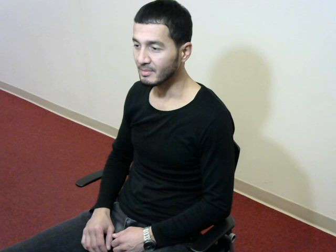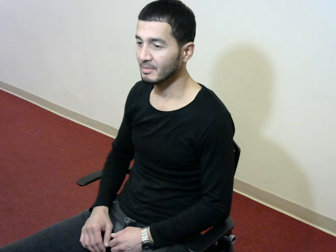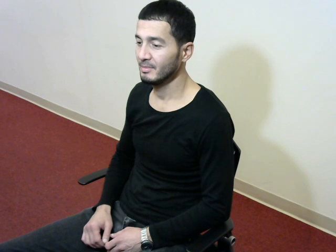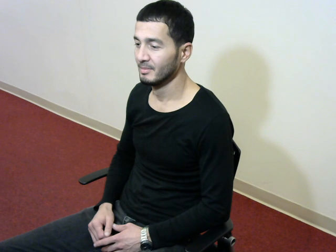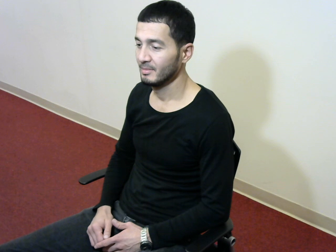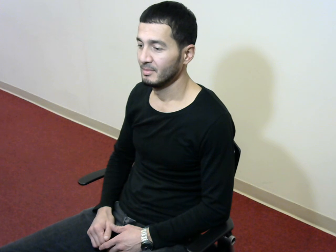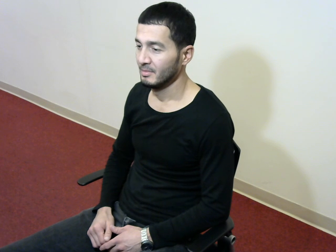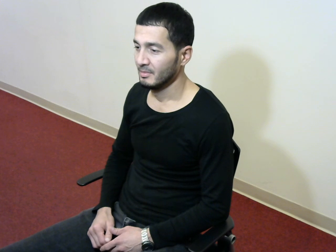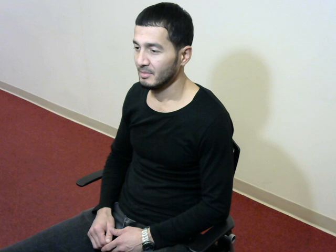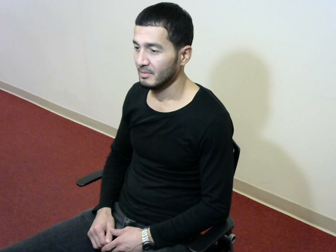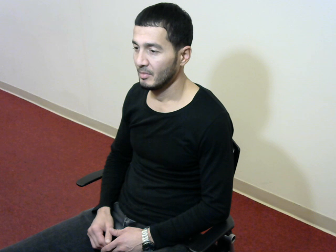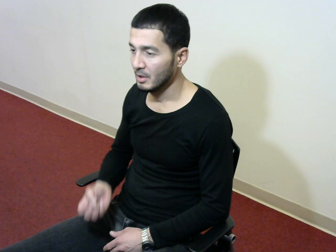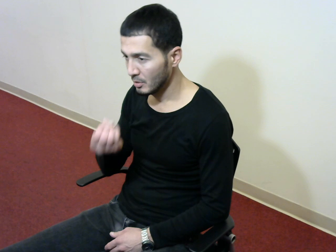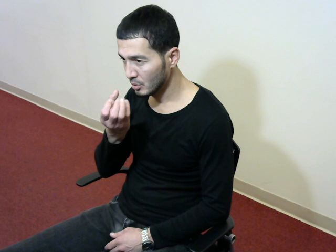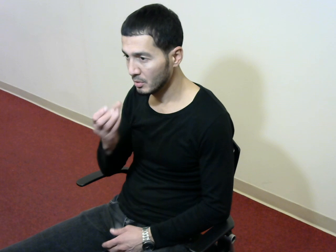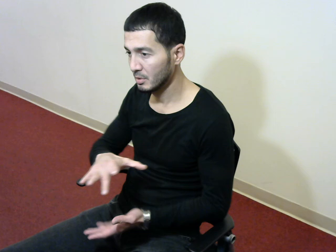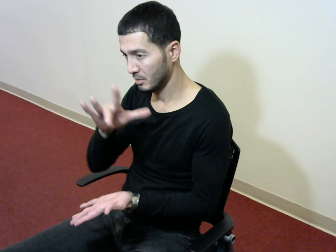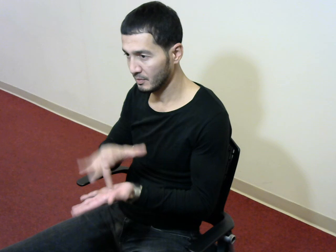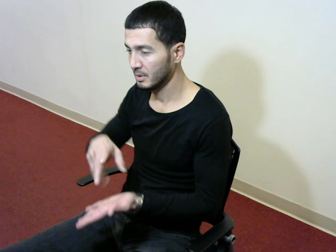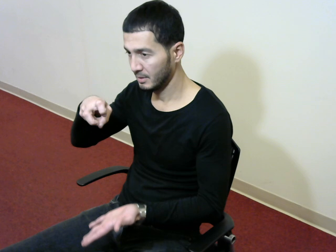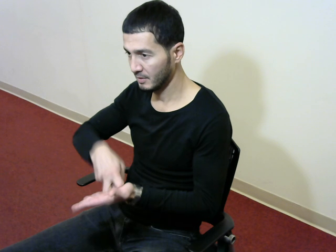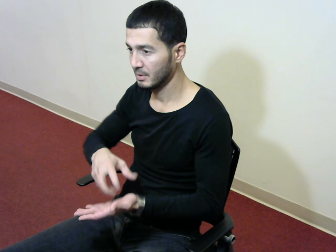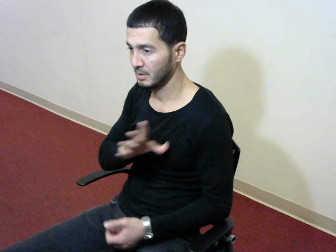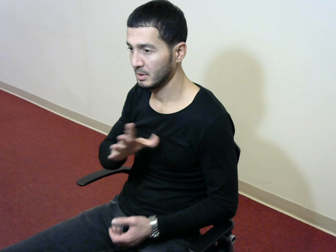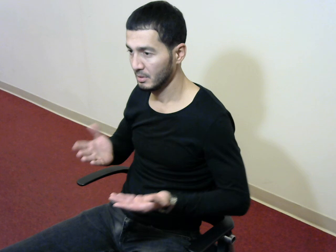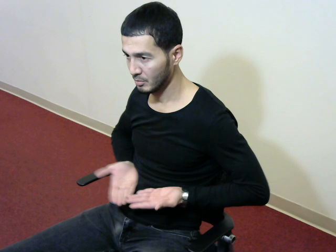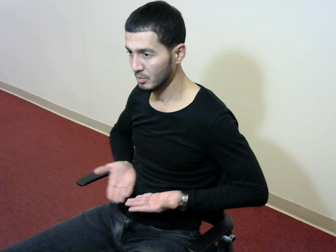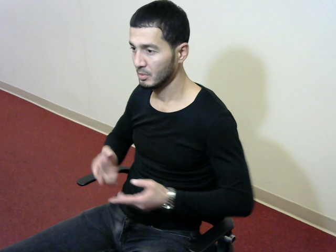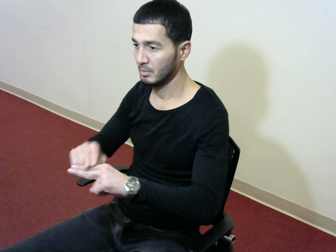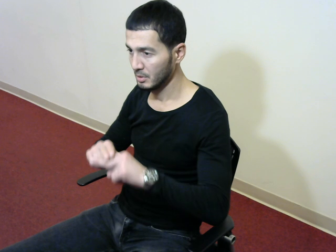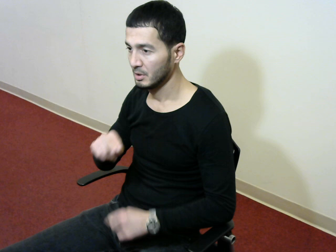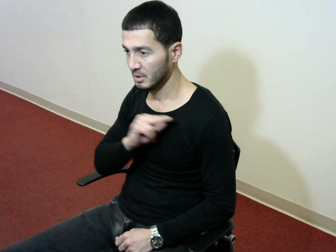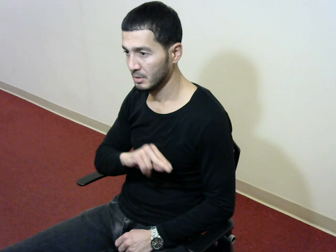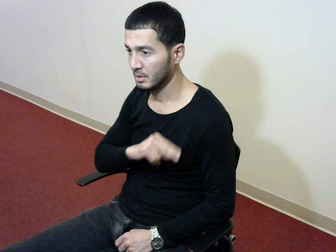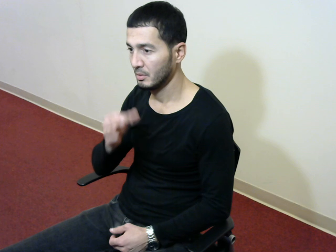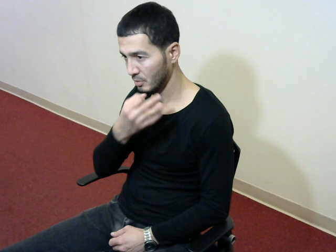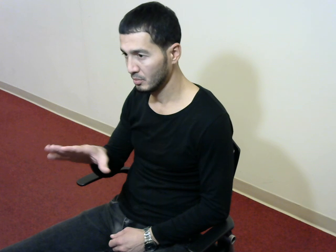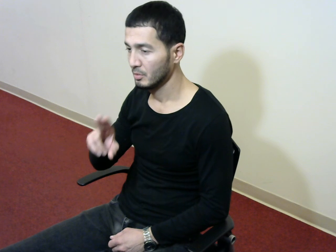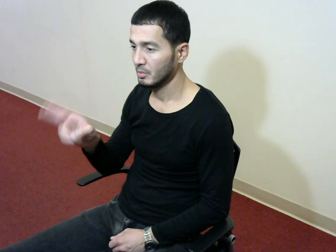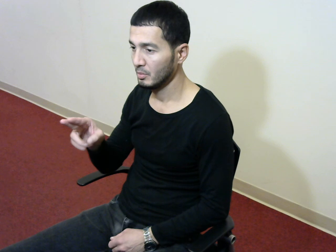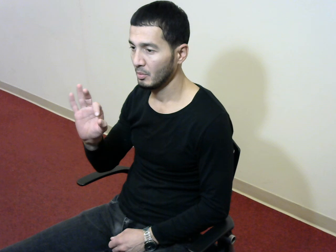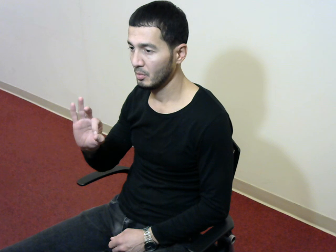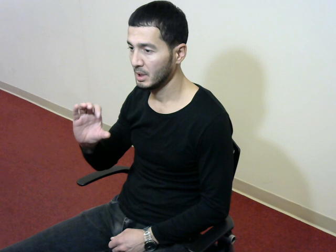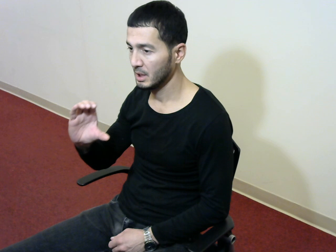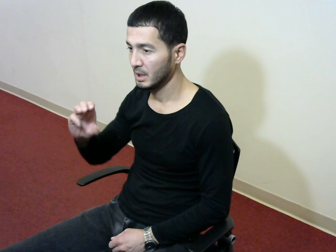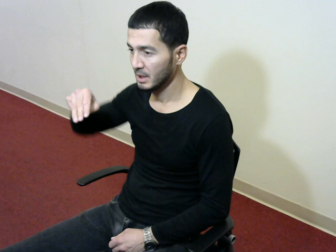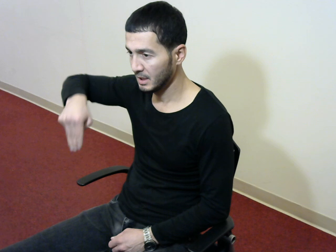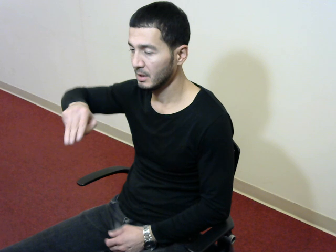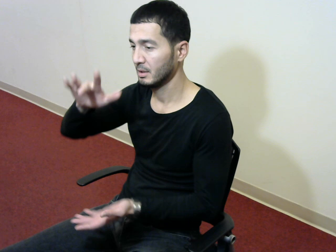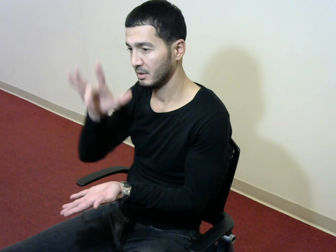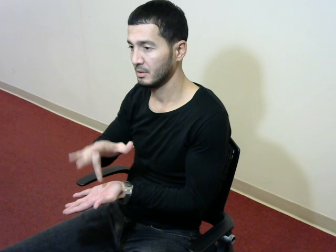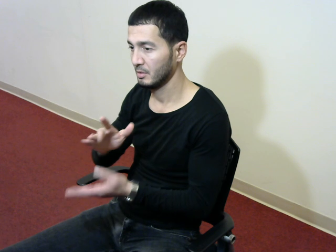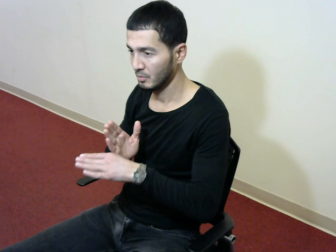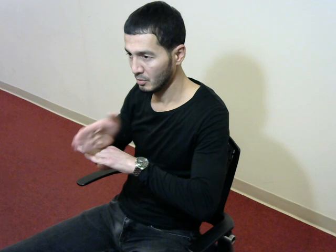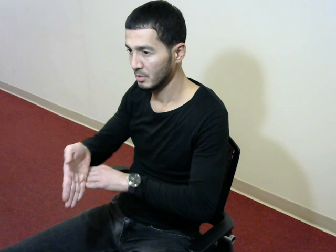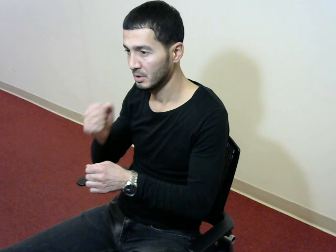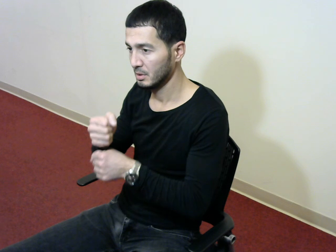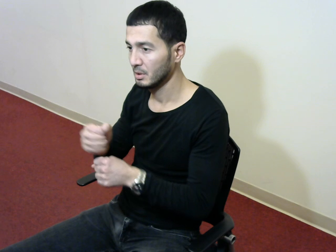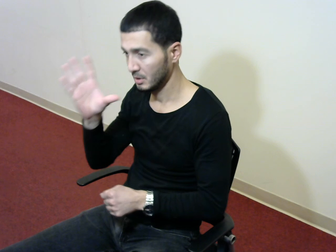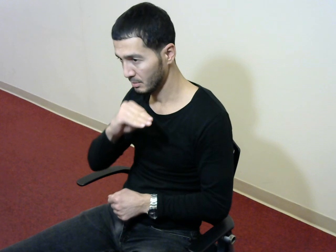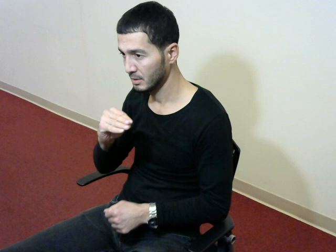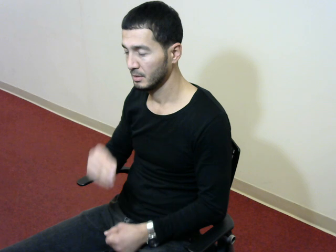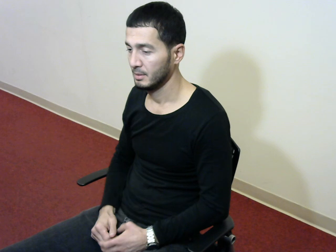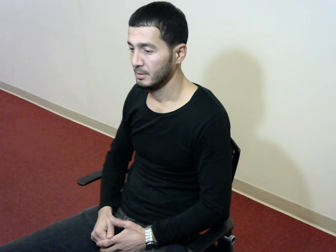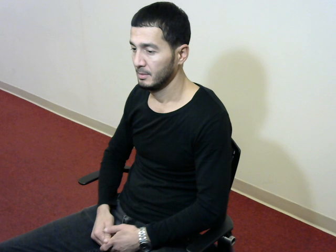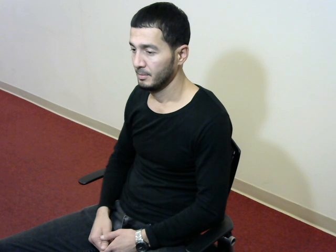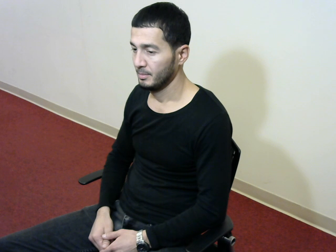Bakı şəhərində qeydiyyatda olan vətəndaşlar paytaxtda işləyən istənilən DOST mərkəzinə yaxınlaşa bilər